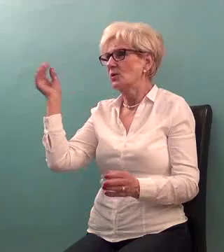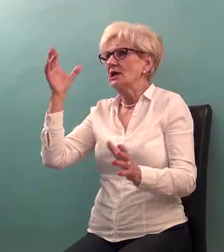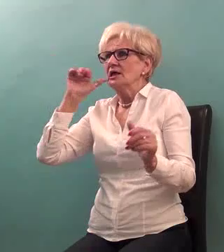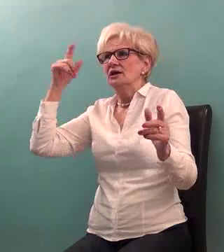Myśleli, że to dym.